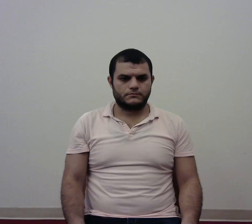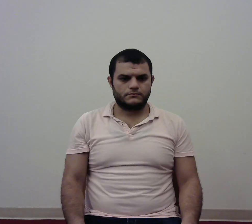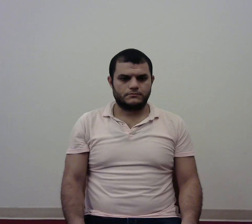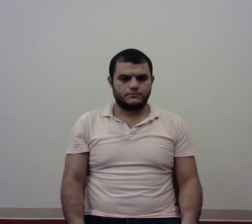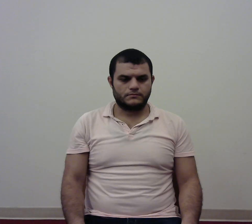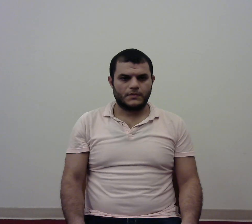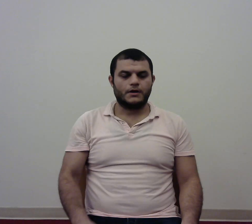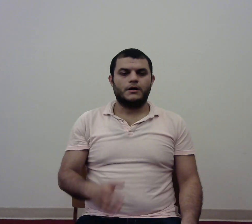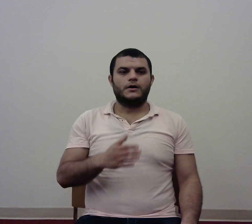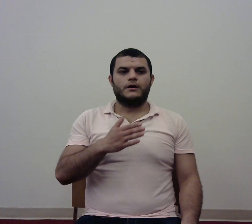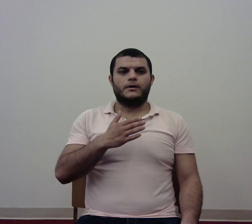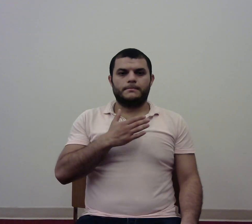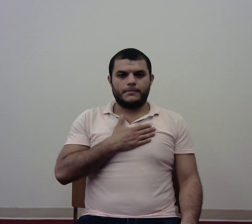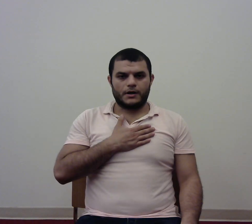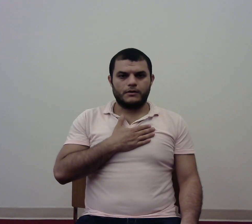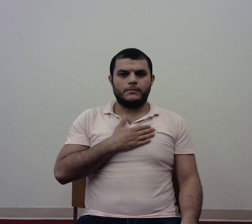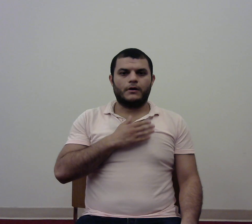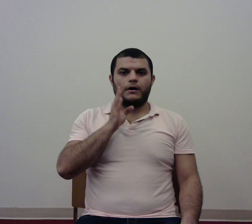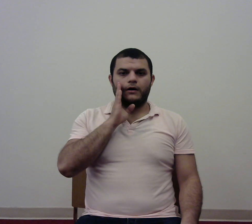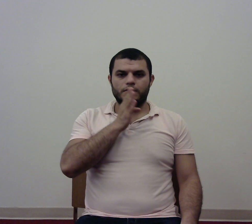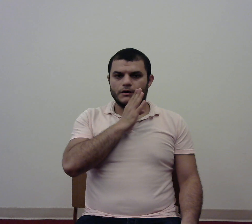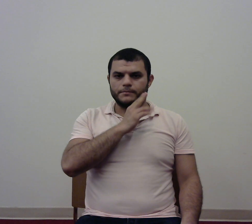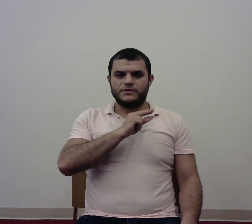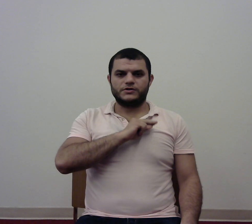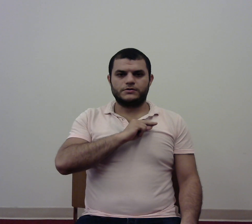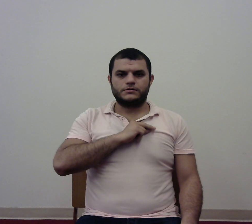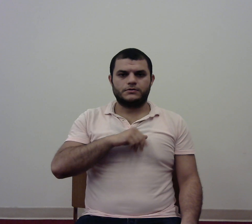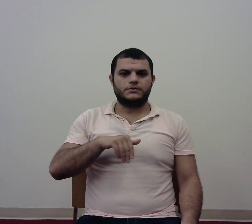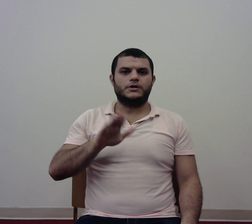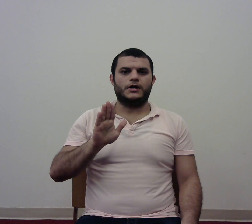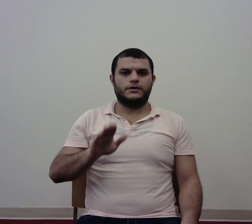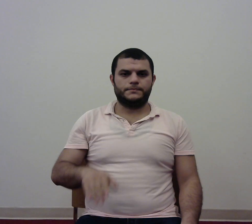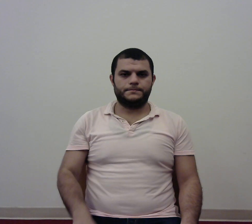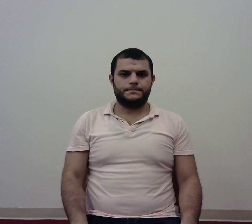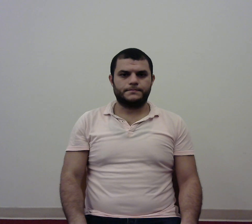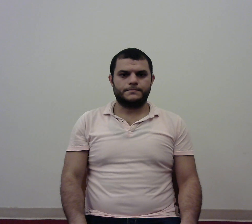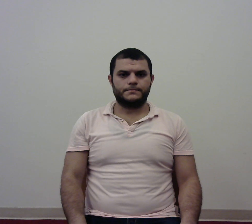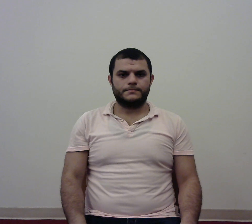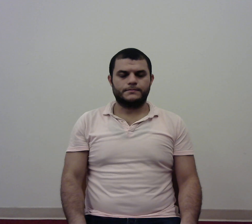Mənim anam işsizdir